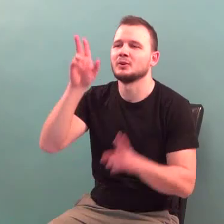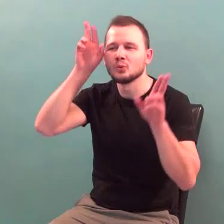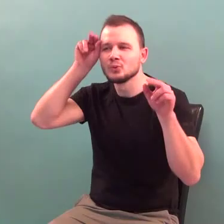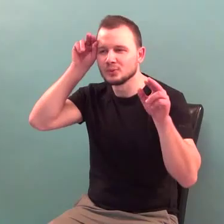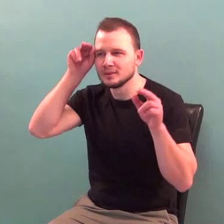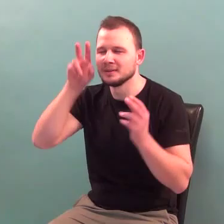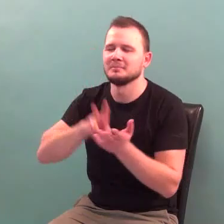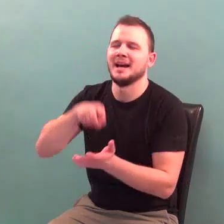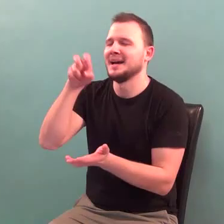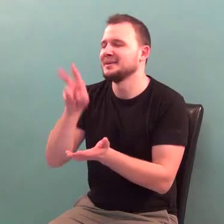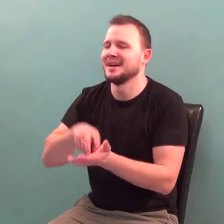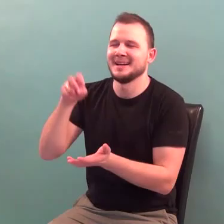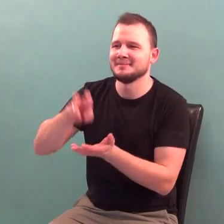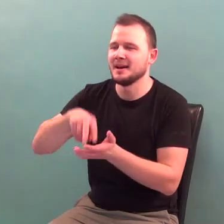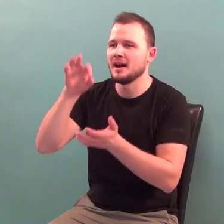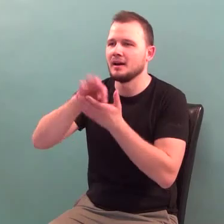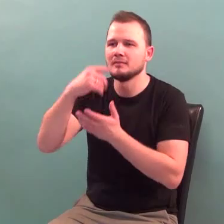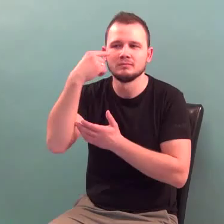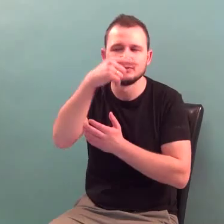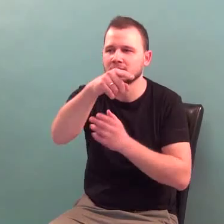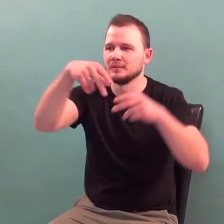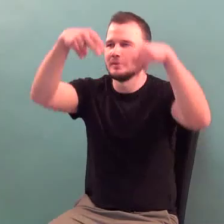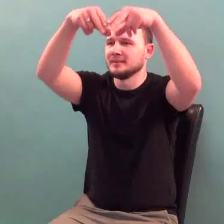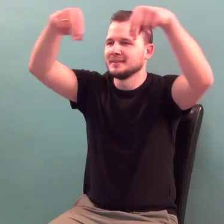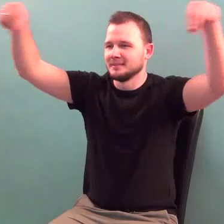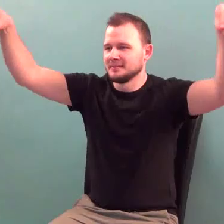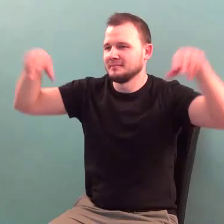Królik skacze sobie radośnie i nagle zauważa rozwieszone pranie.